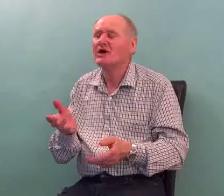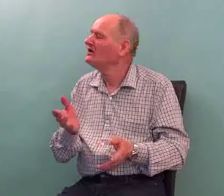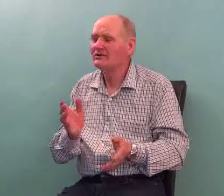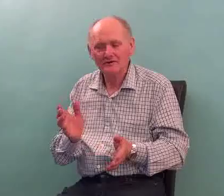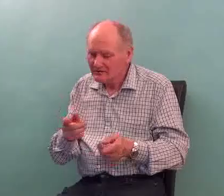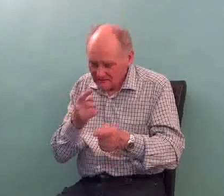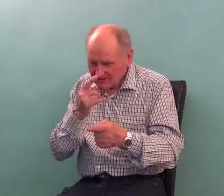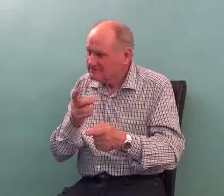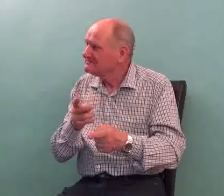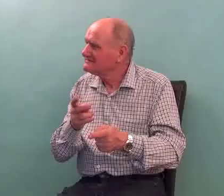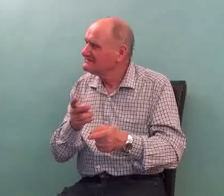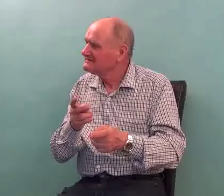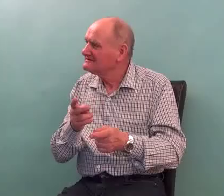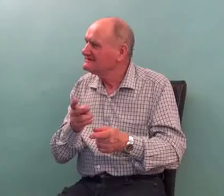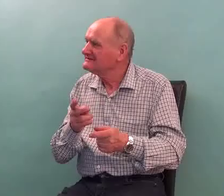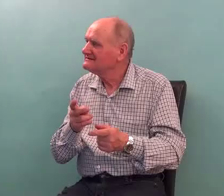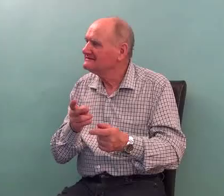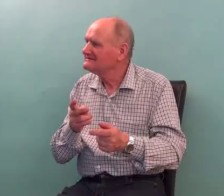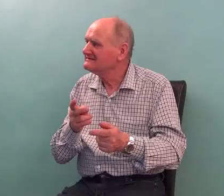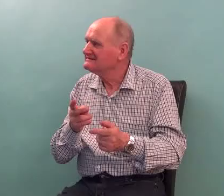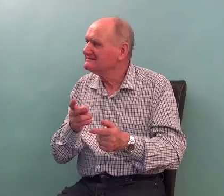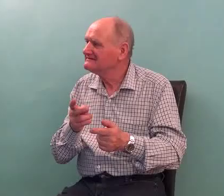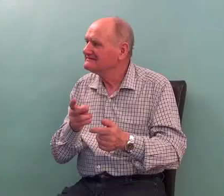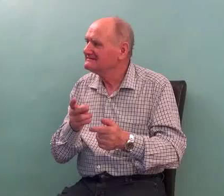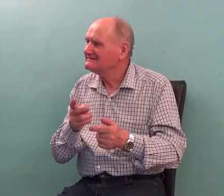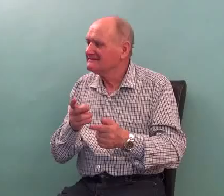Nie. Popatrz.